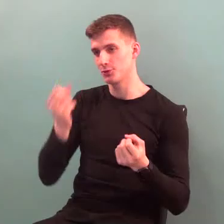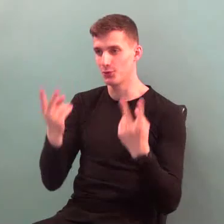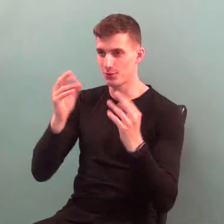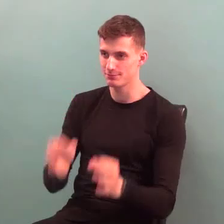Dobrze?